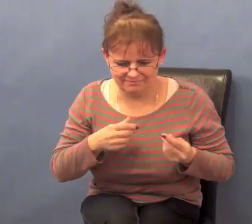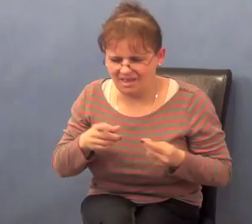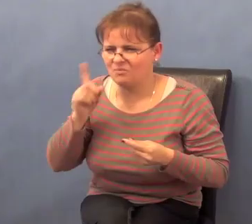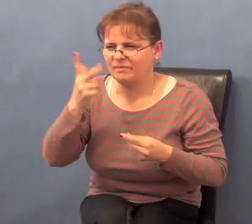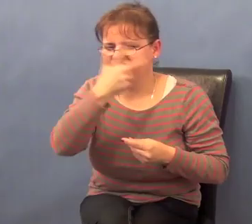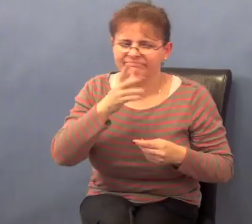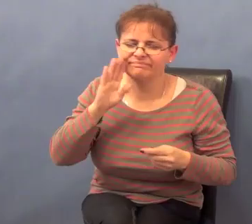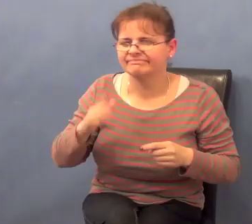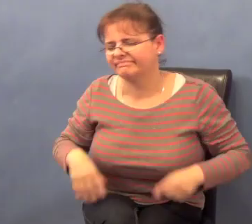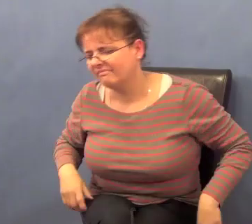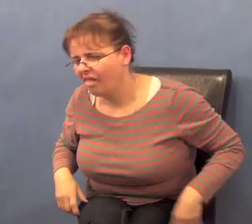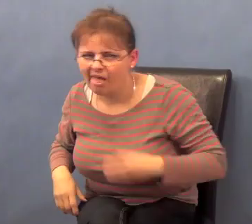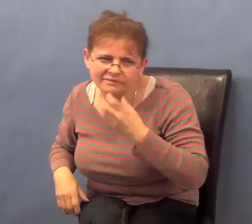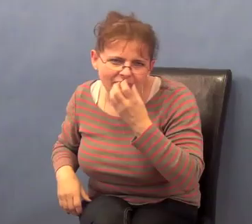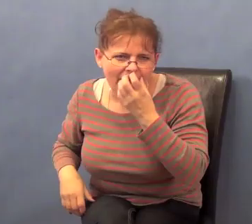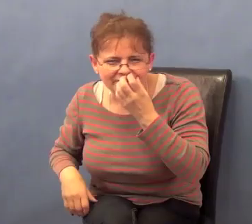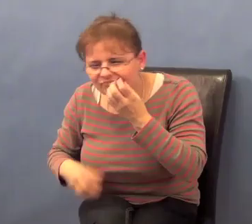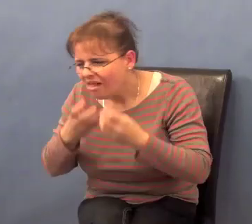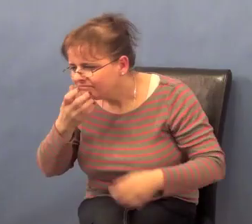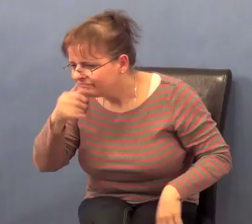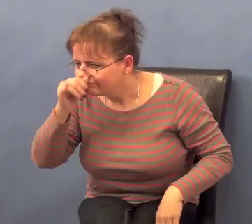A trzej chłopcy Ci sami, idą i jedzą gruszki, zachowują się jak ważniacy.